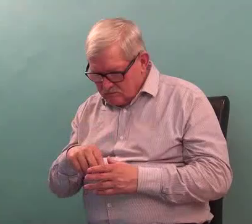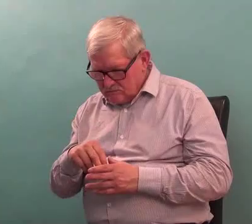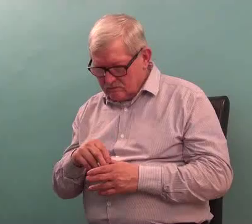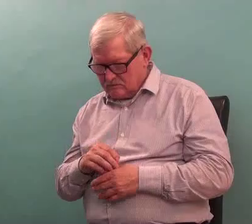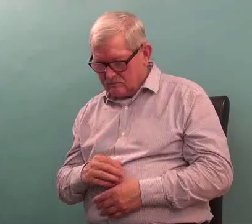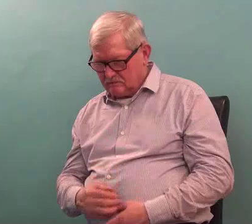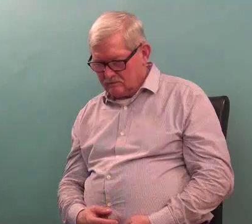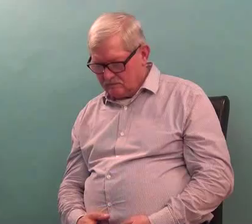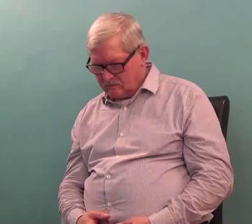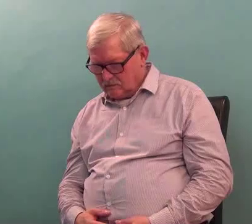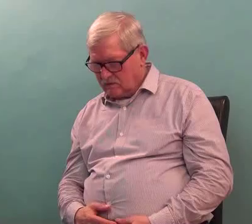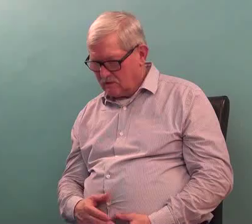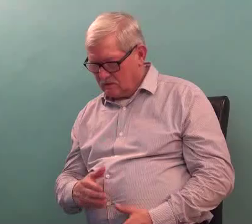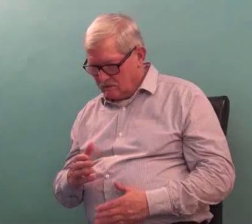Następny obrazek.